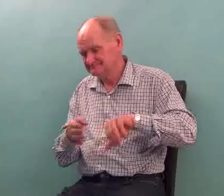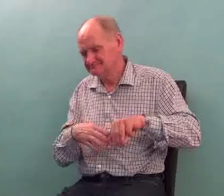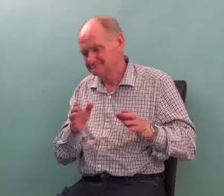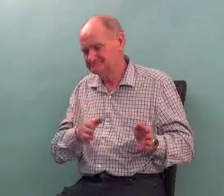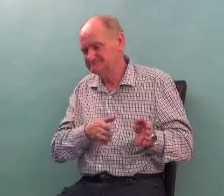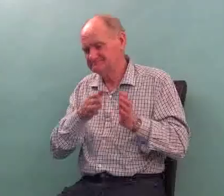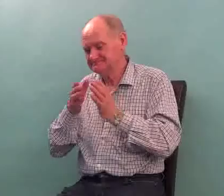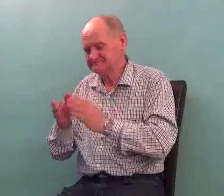Następny.